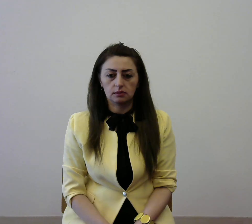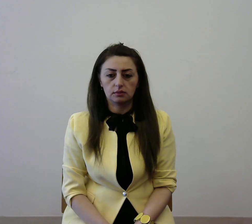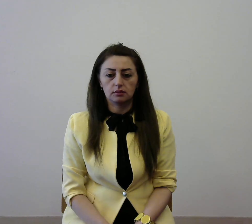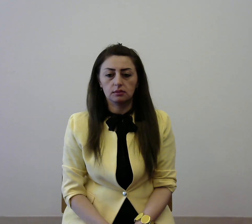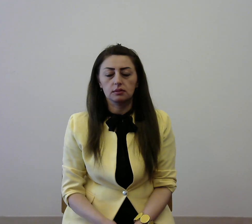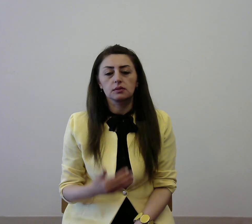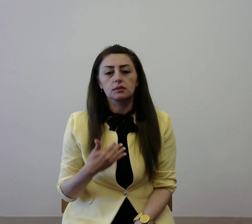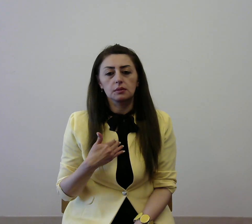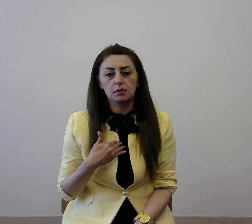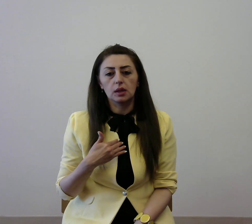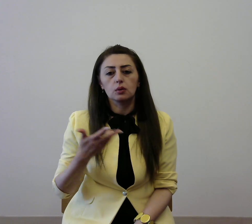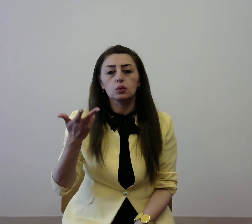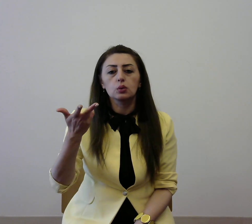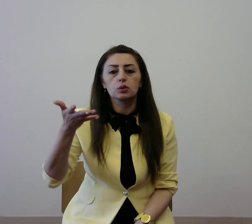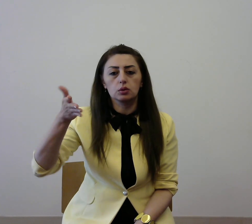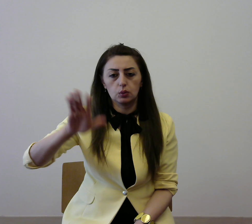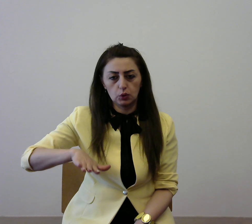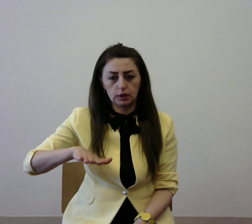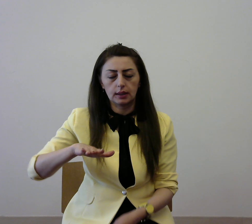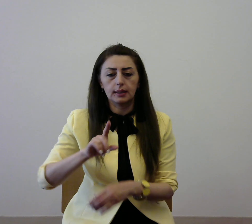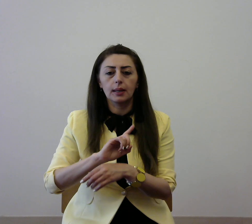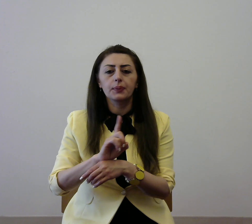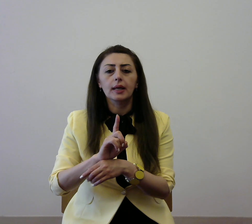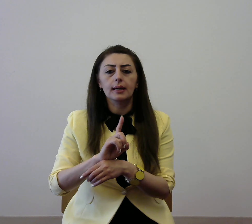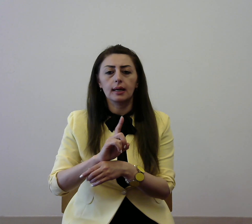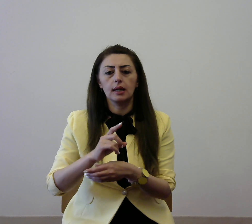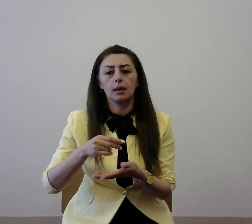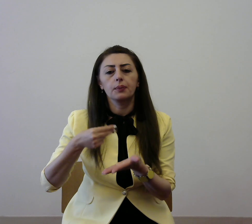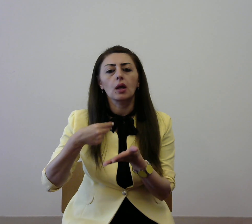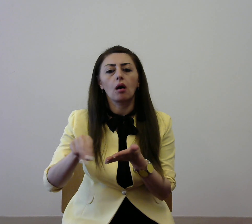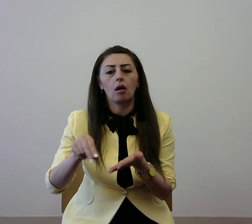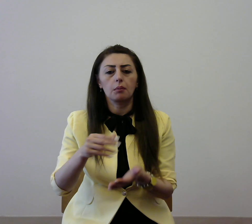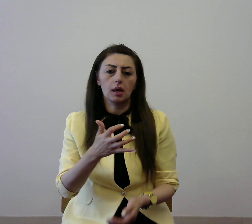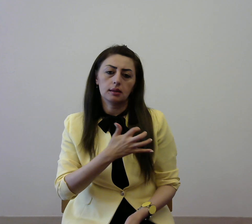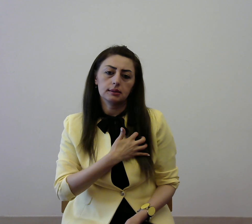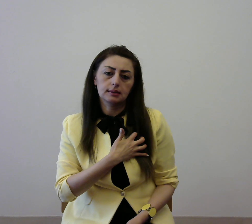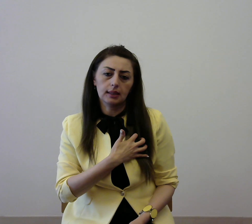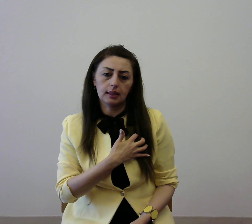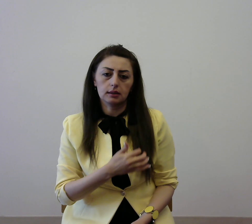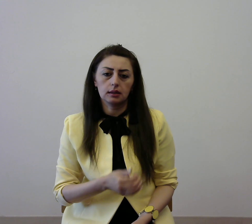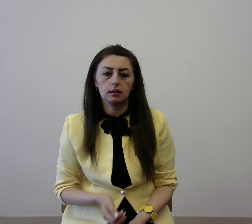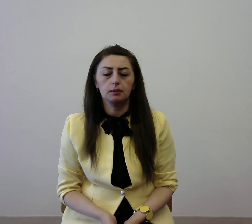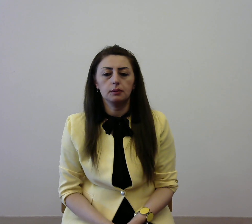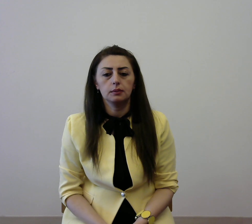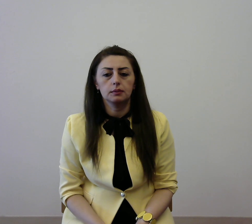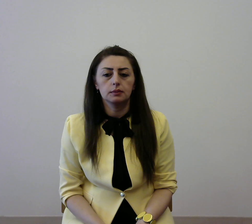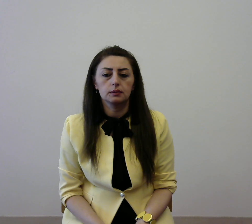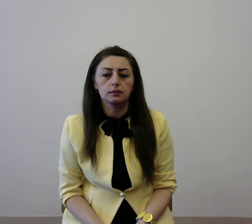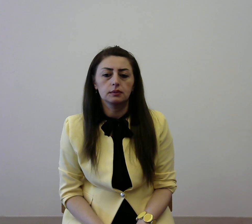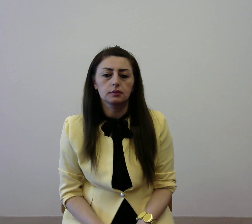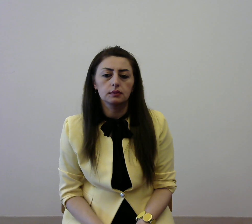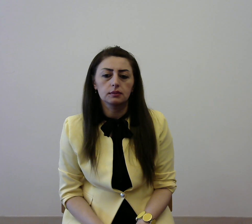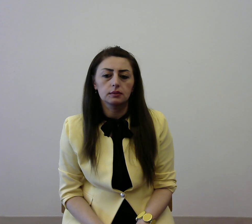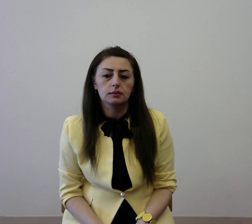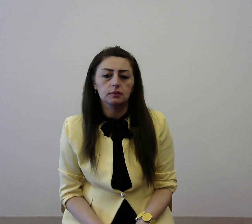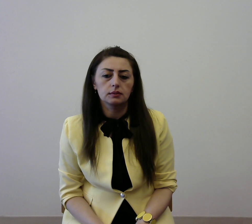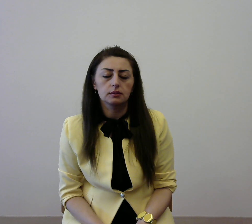Mən 3 ədəd qələm almaq istərdim